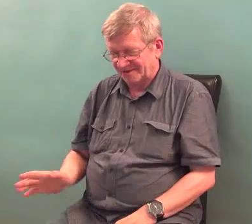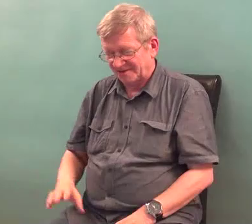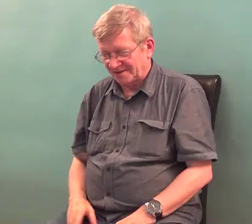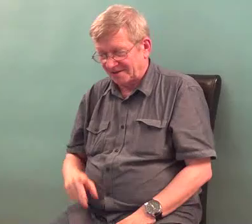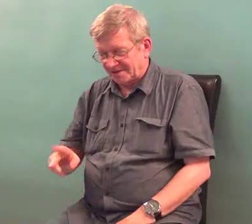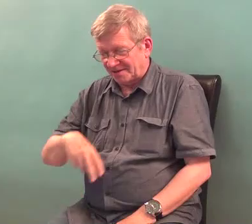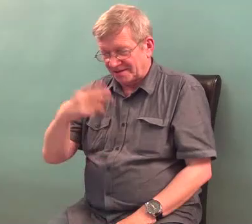Następny.